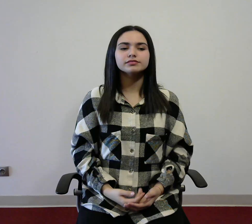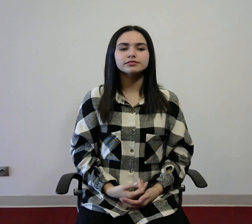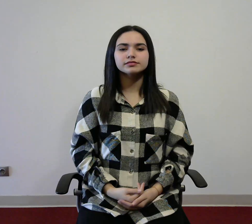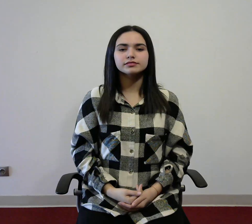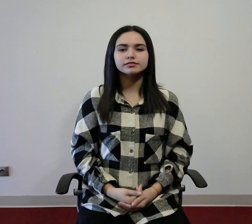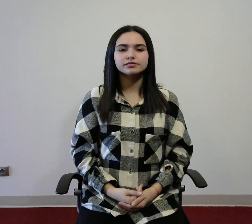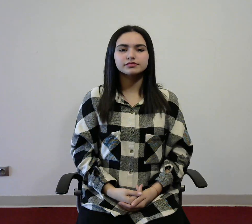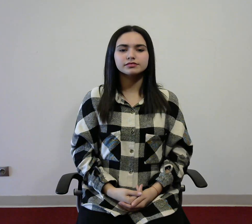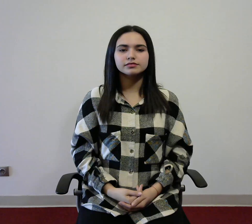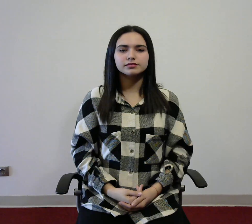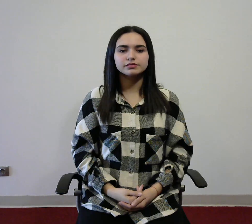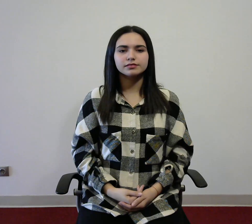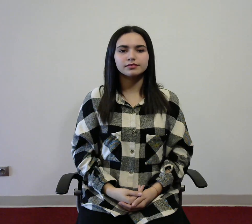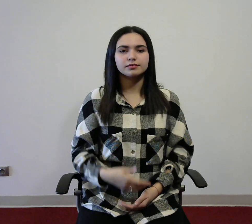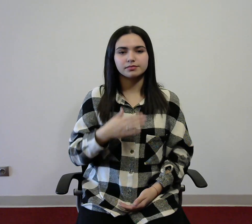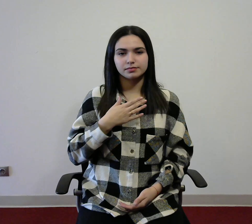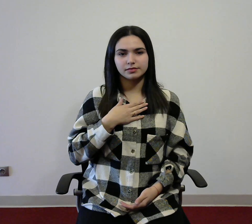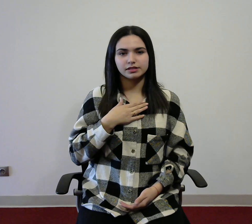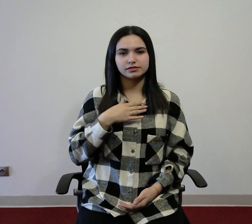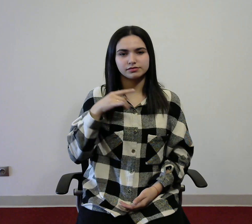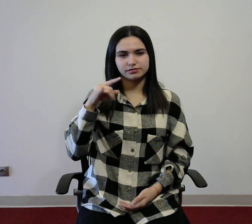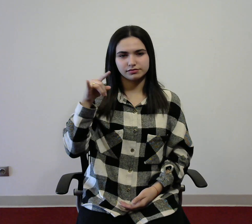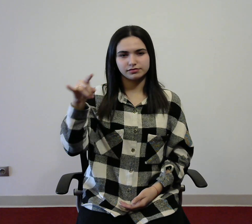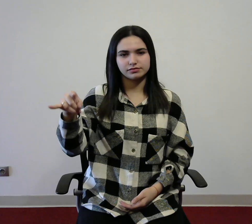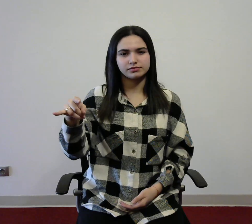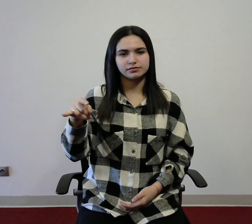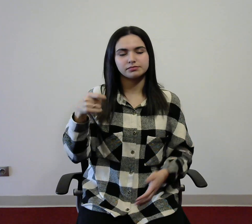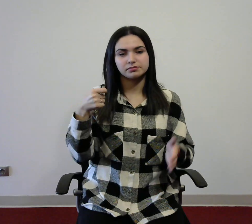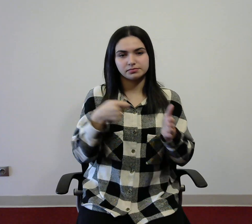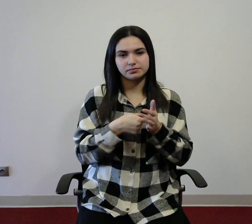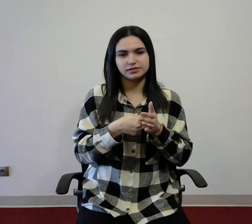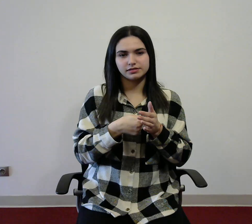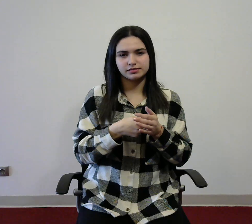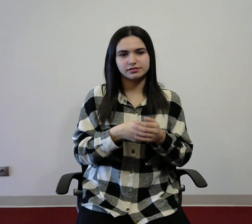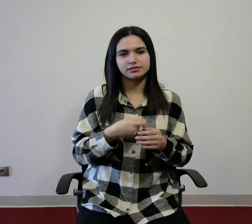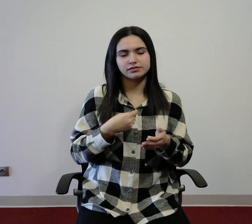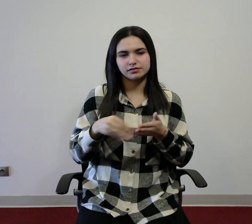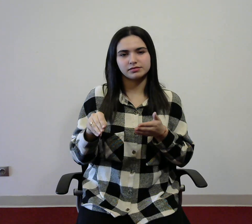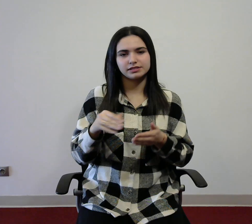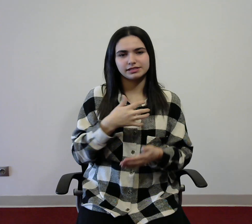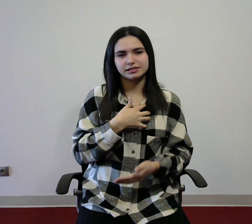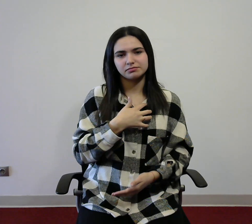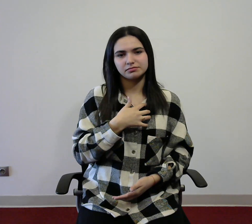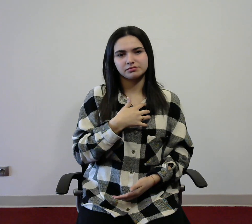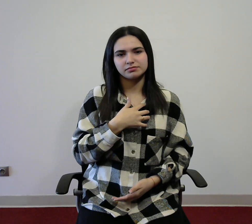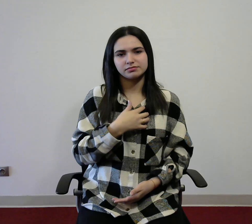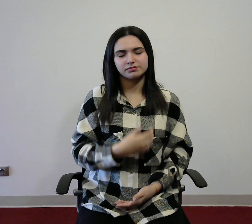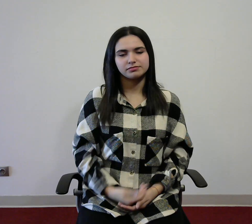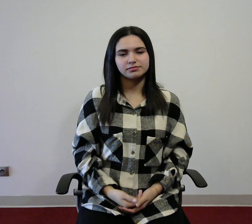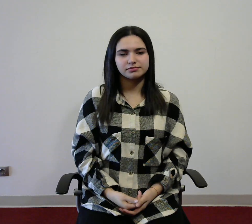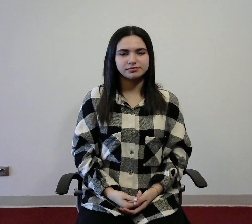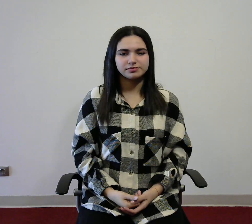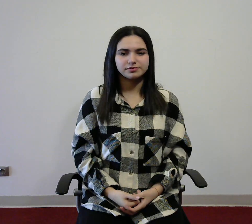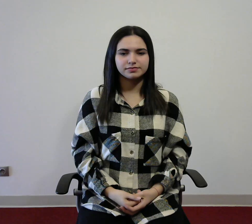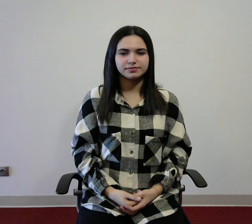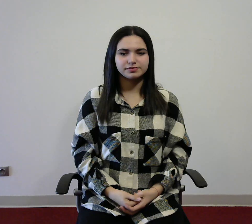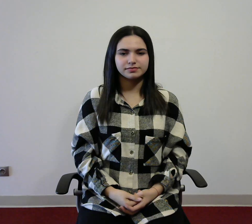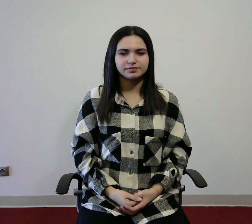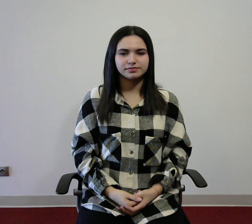Mən təyyarə bileti almaq istəyirəm